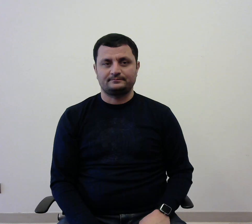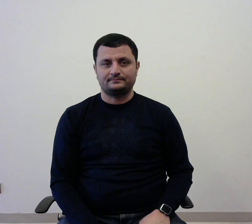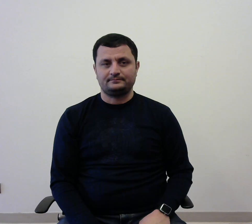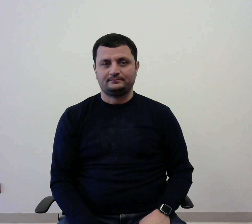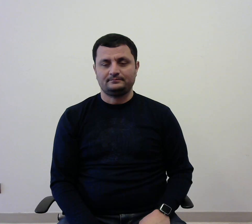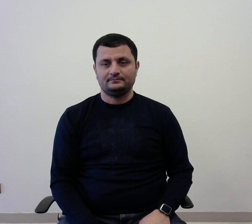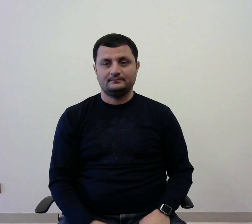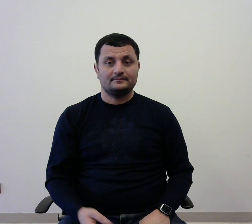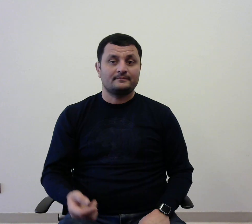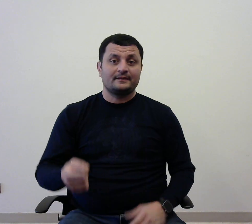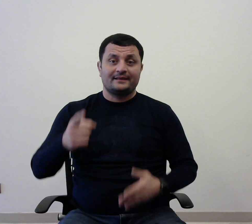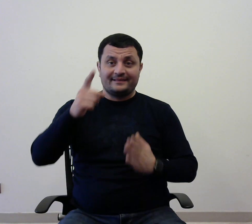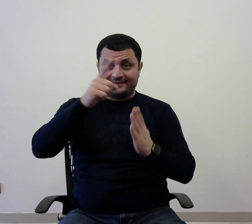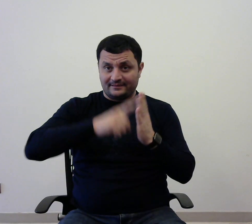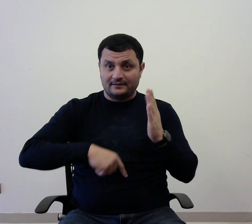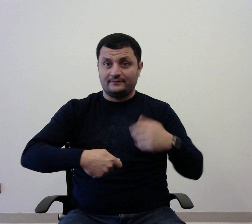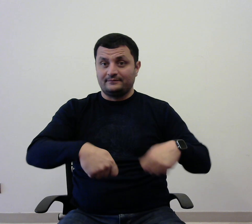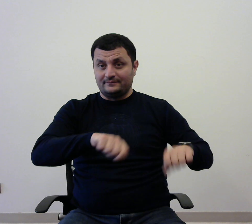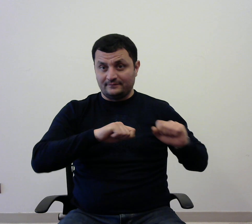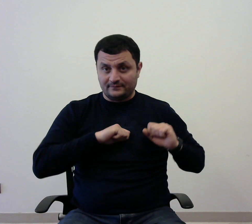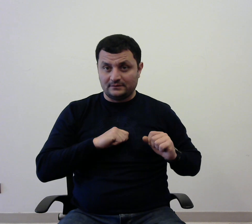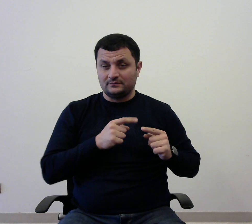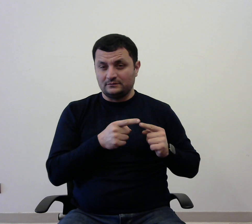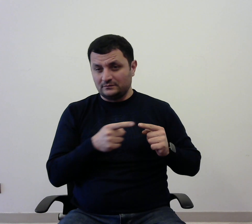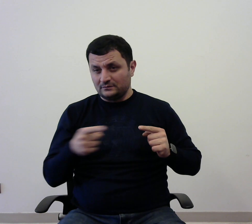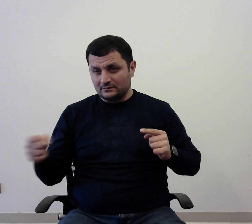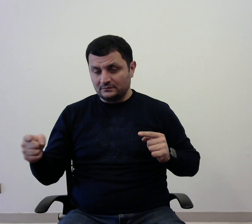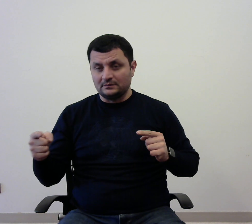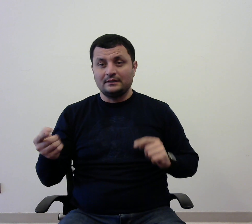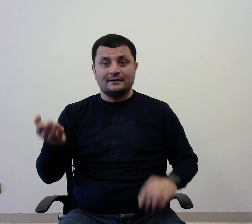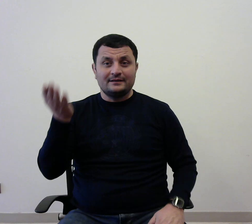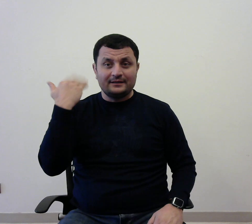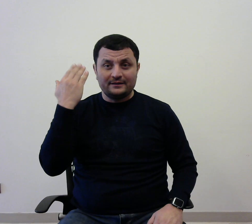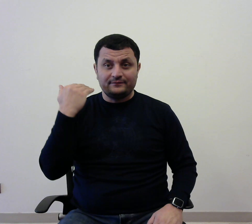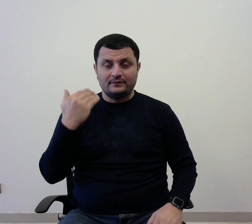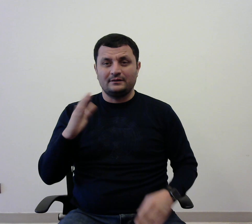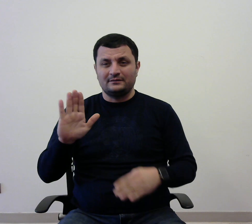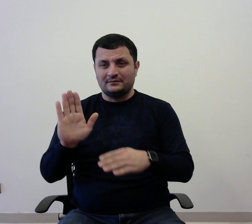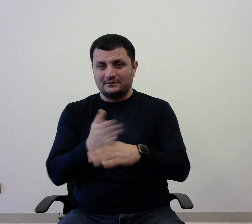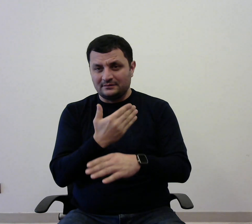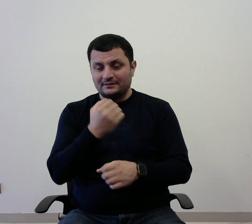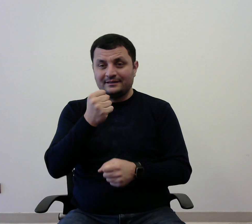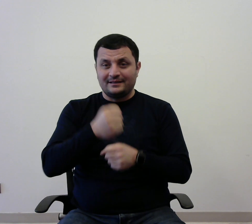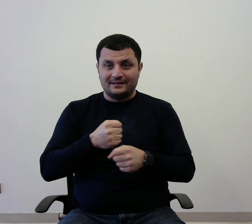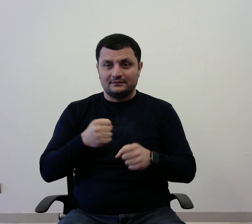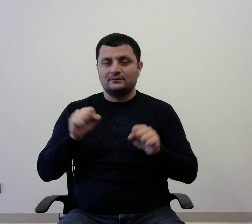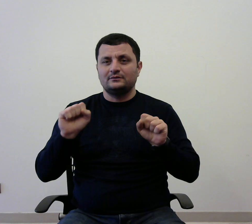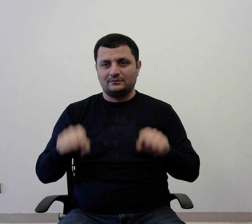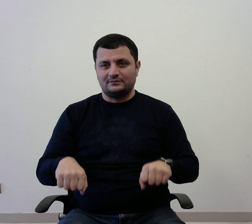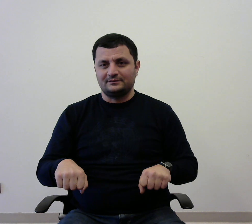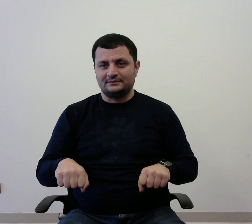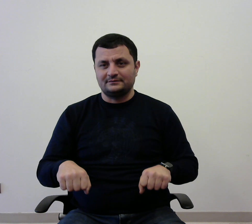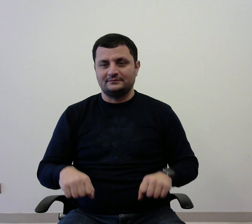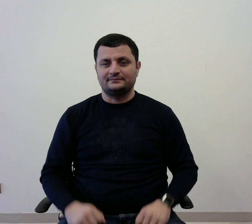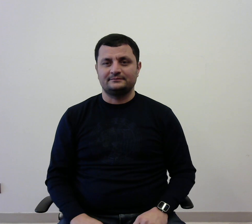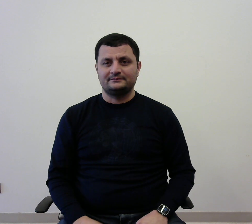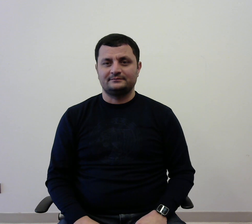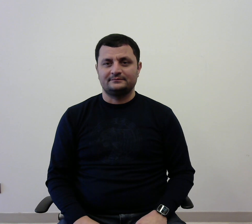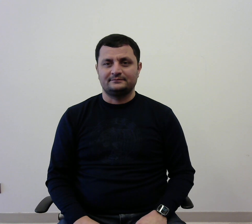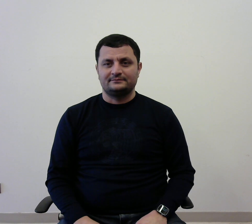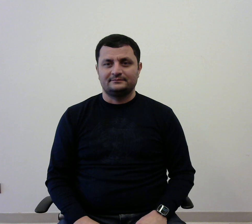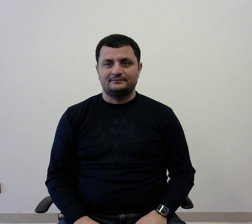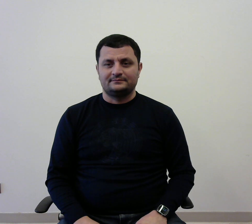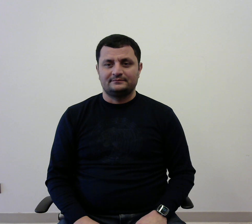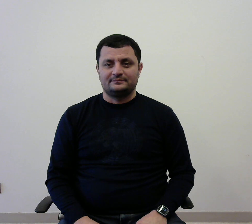Etibarnaməni müddətindən əvvəl ləğv etdirmək olarmı?